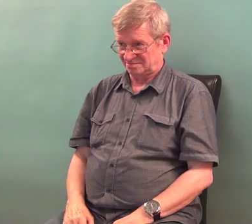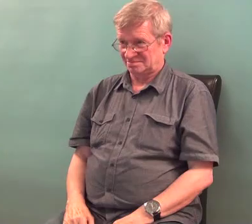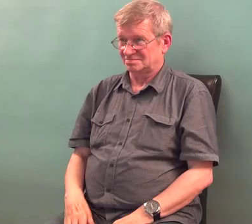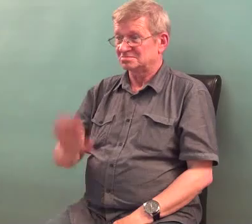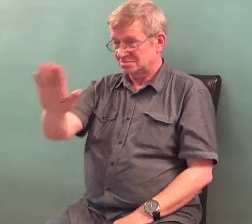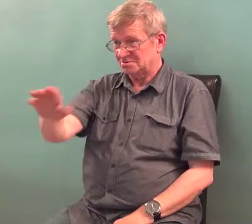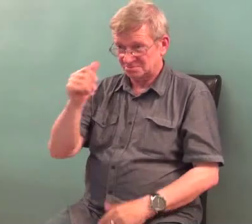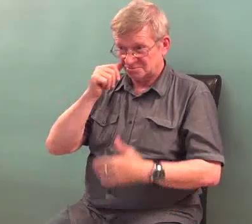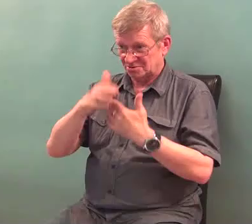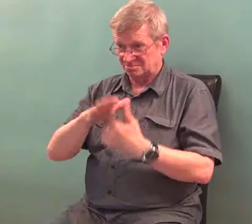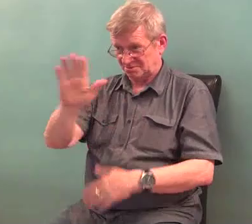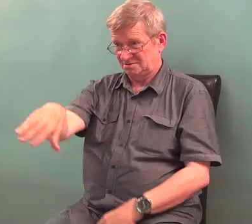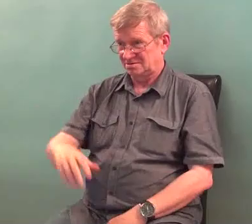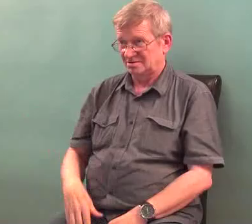Czy masz żonę?